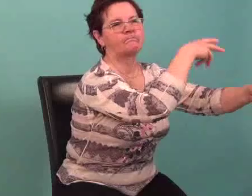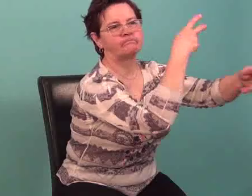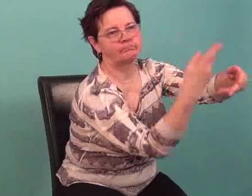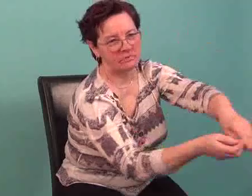Gruszki wysypały się z kosza.